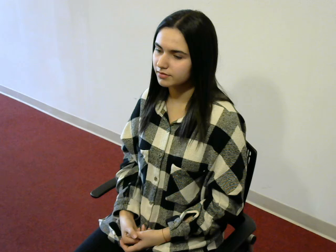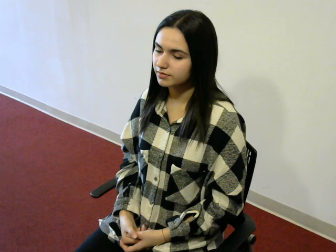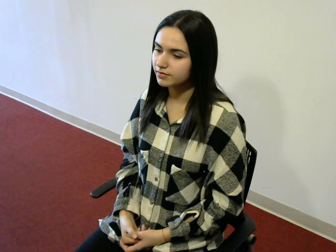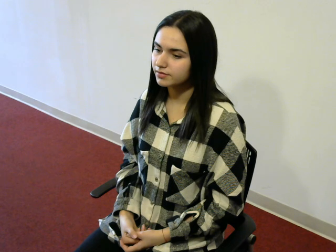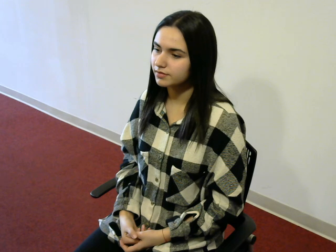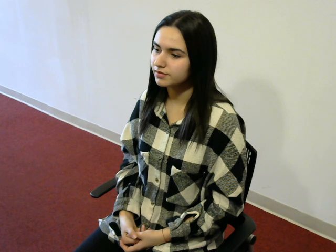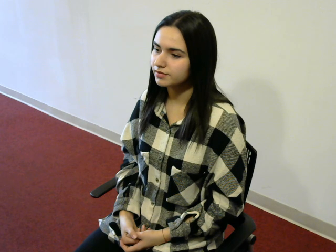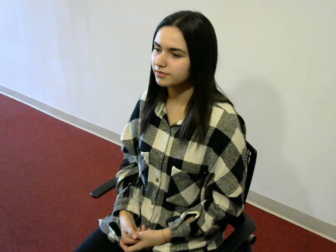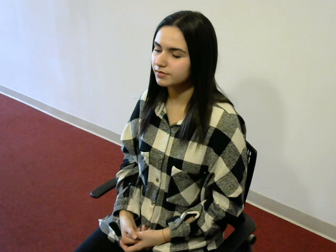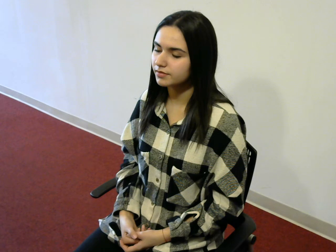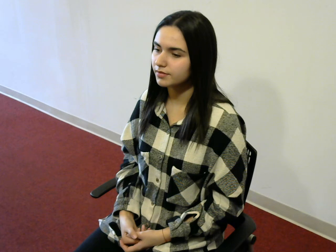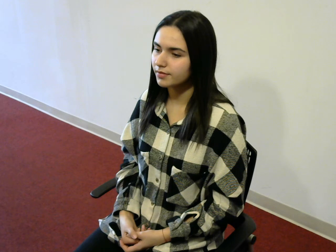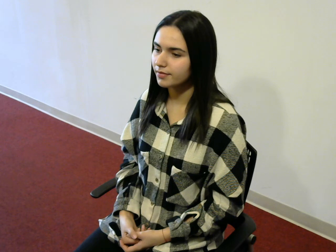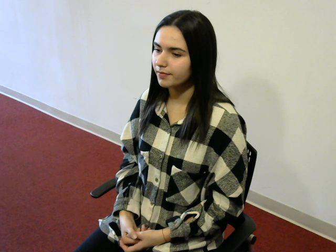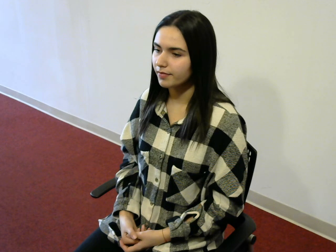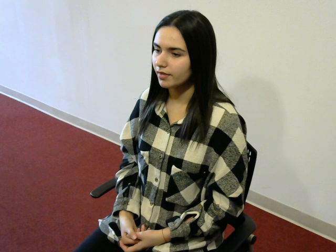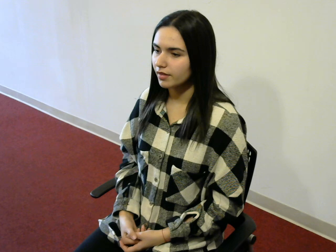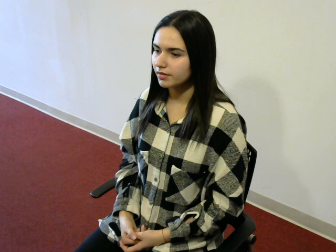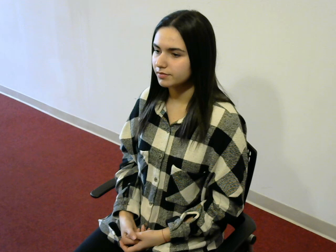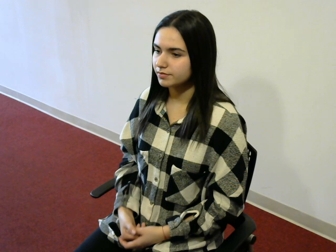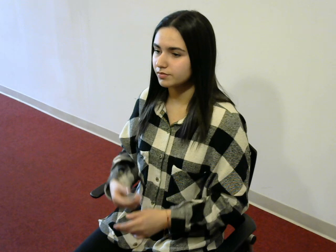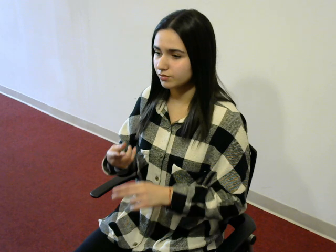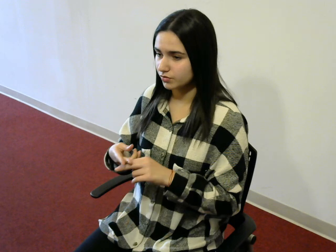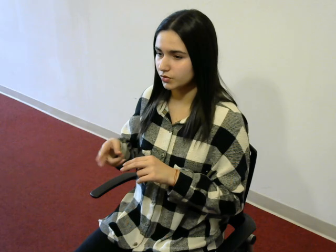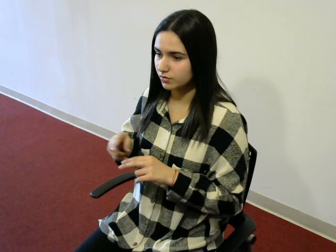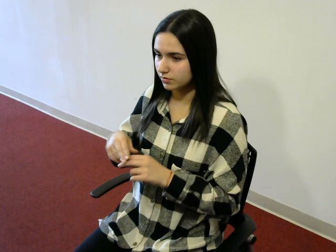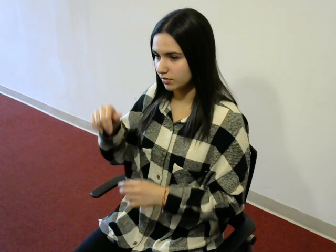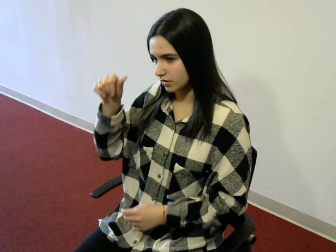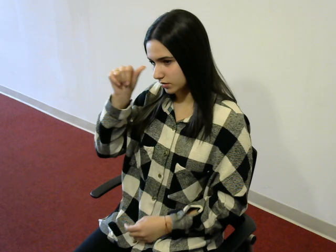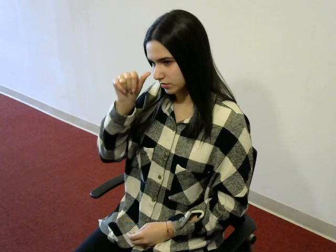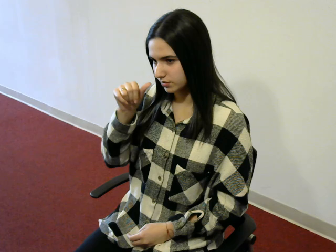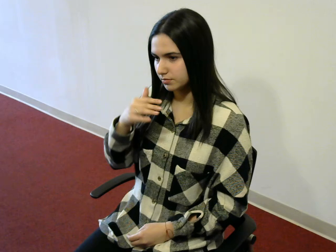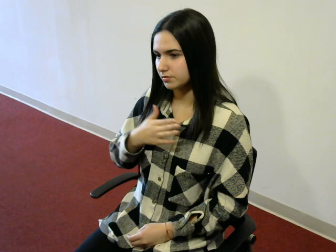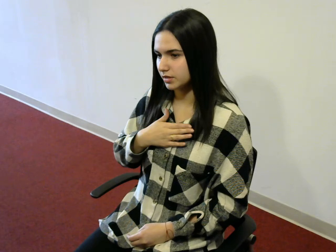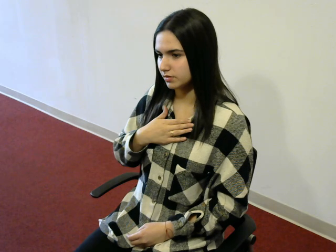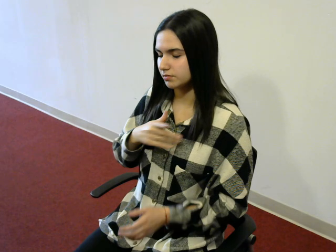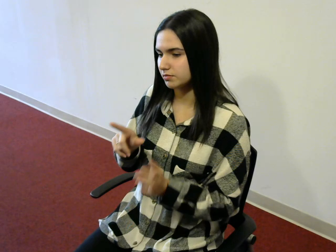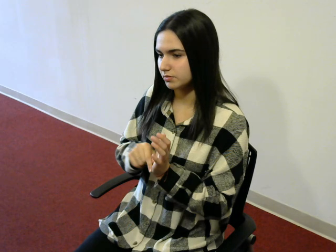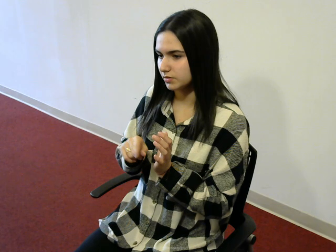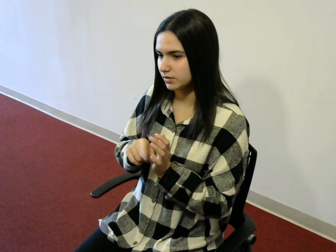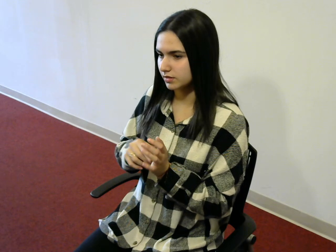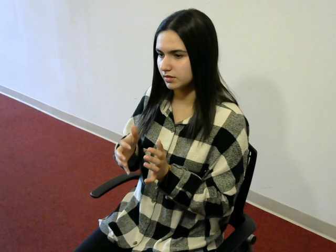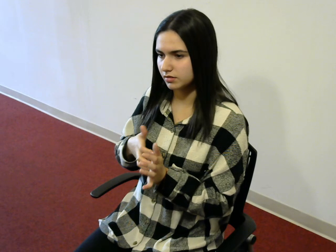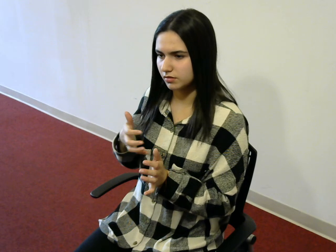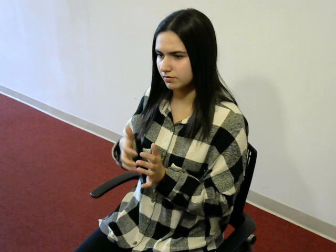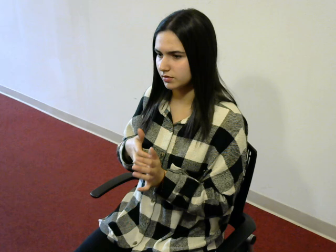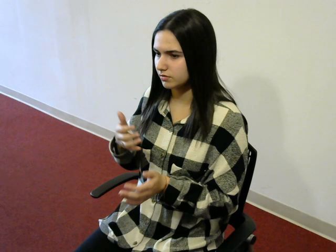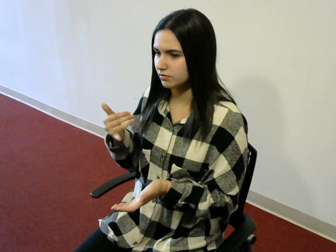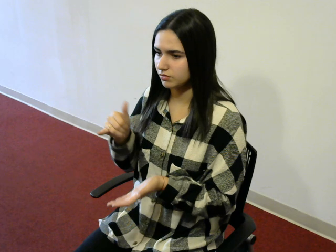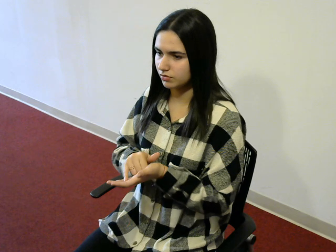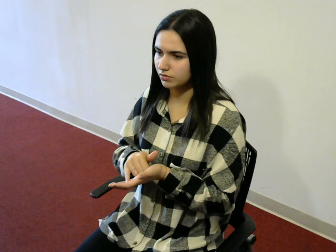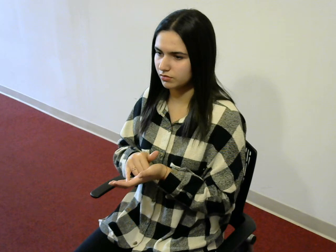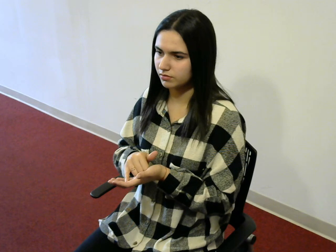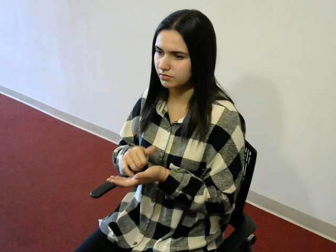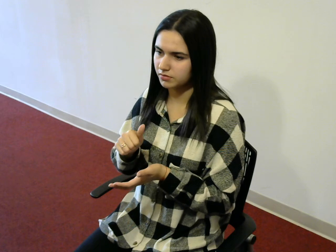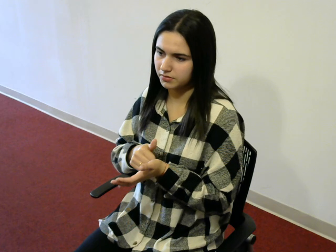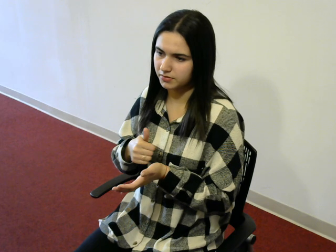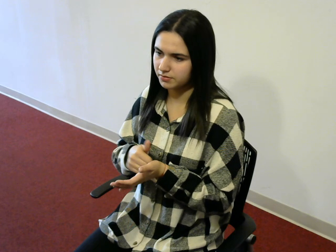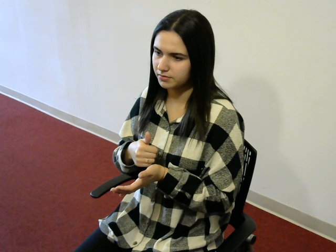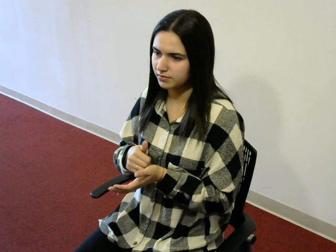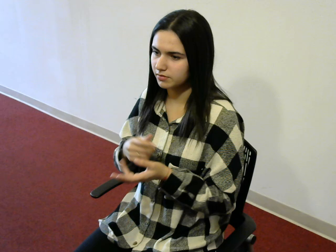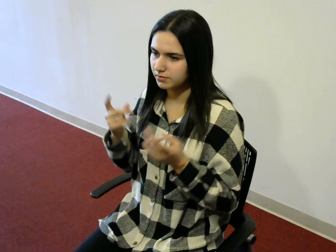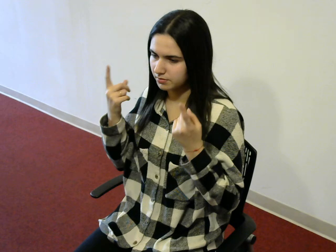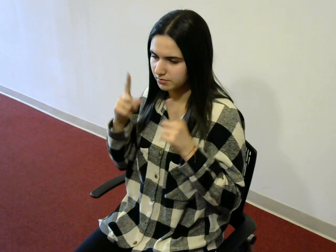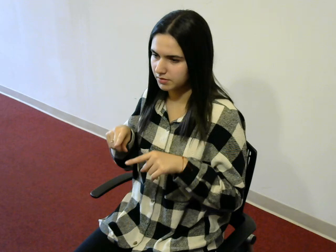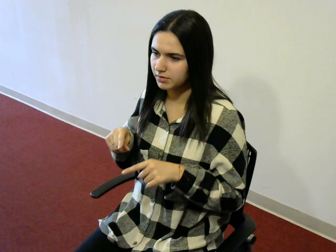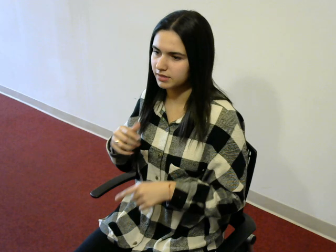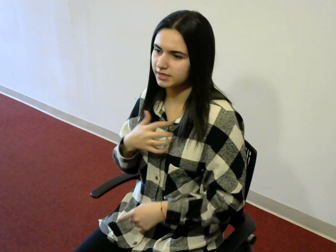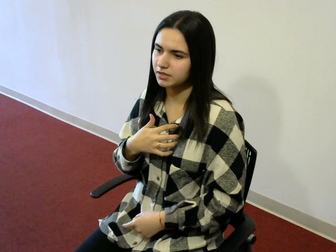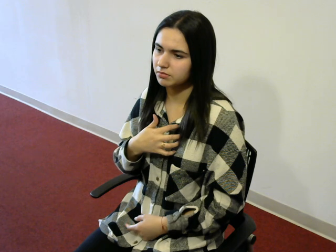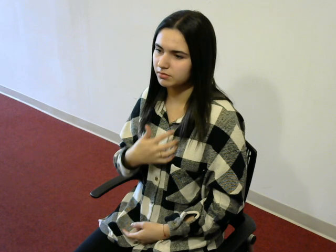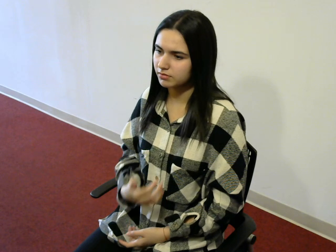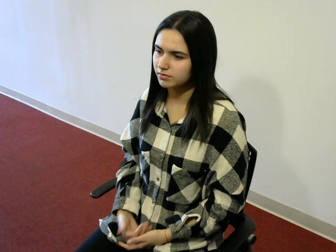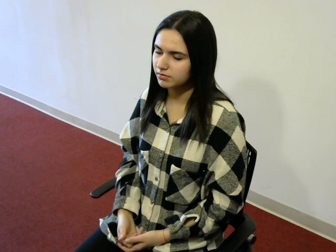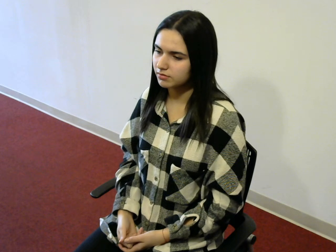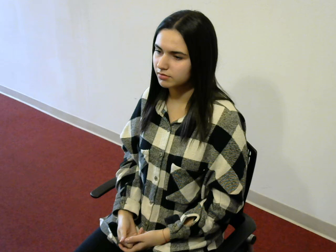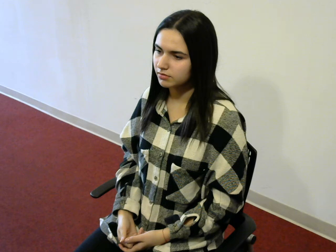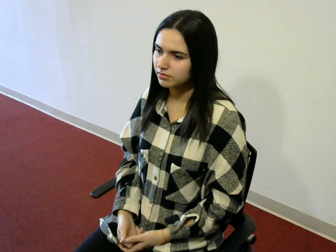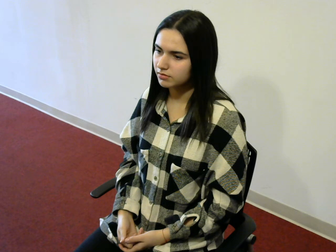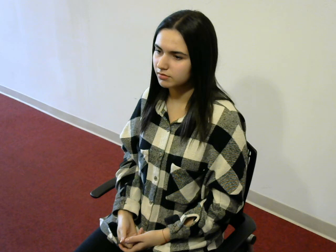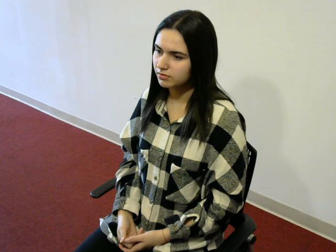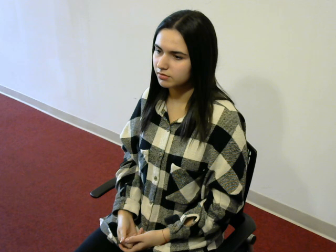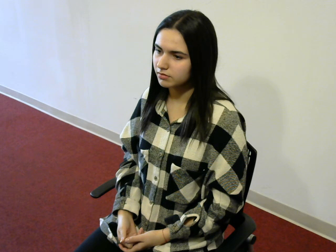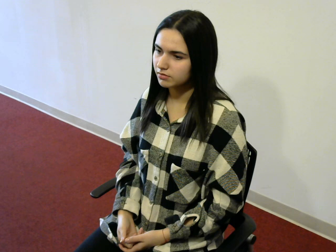Bu ay mənim pensiyam əksik yüklənib, səbəbini bilmək istəyirəm